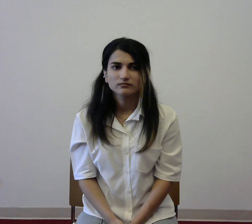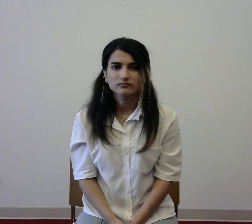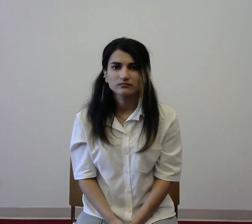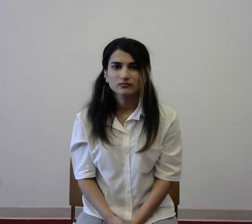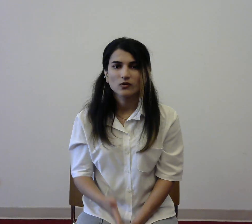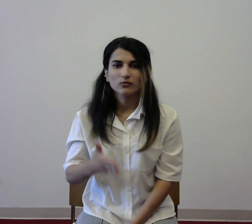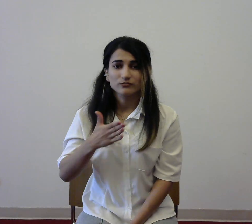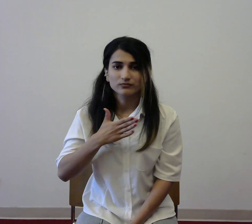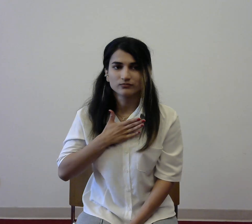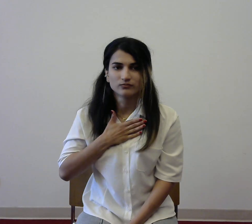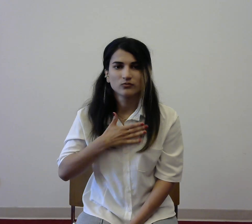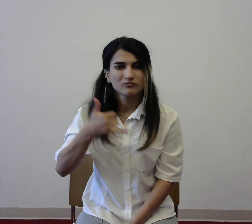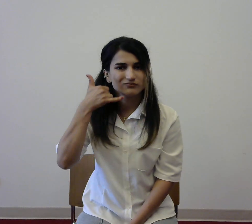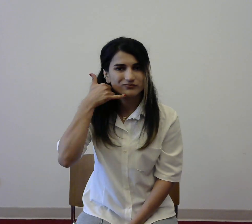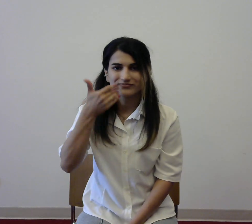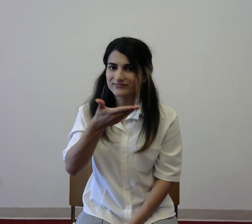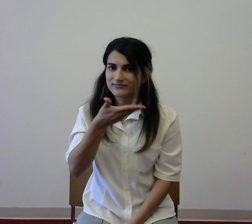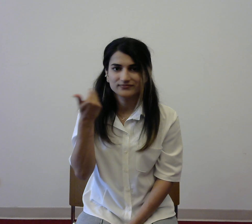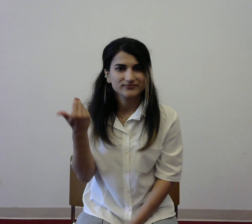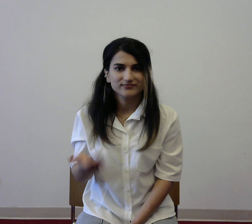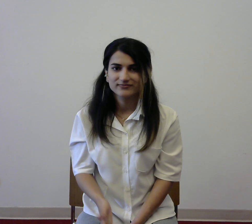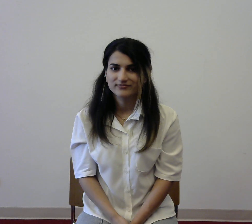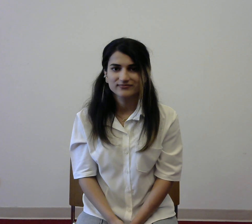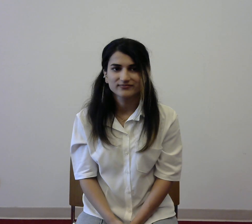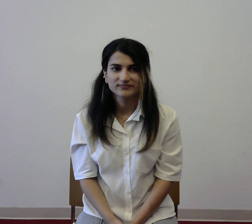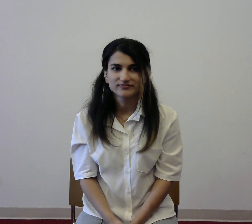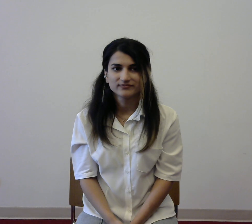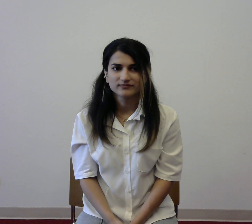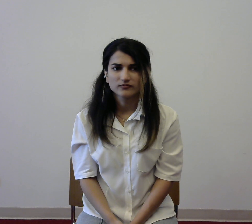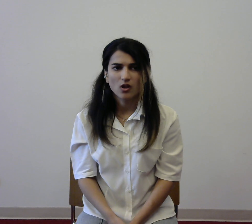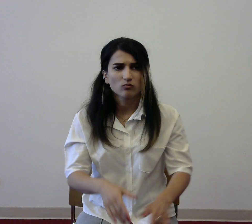Mənim telefonum yoxdur